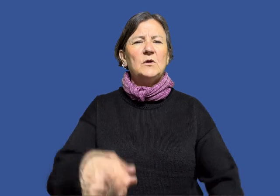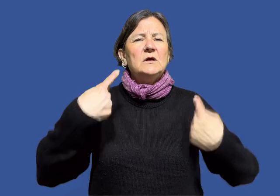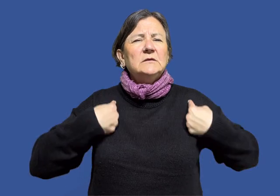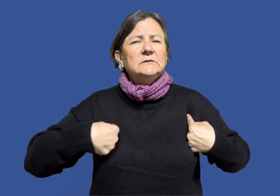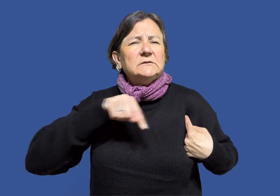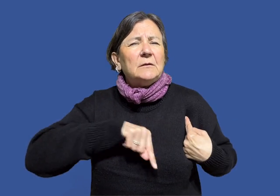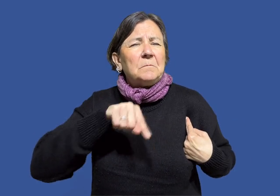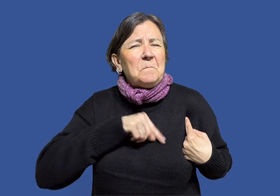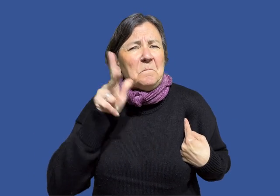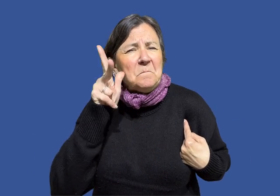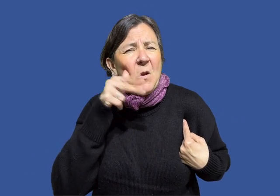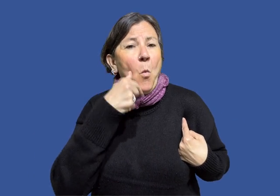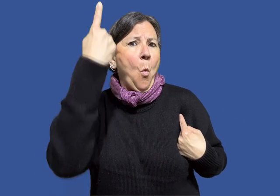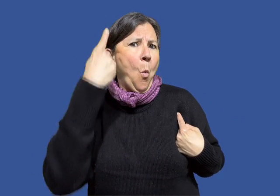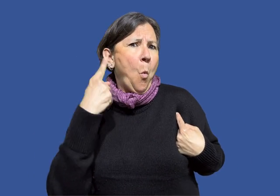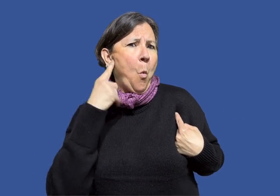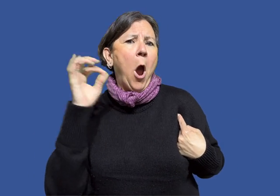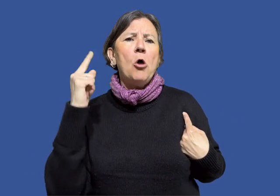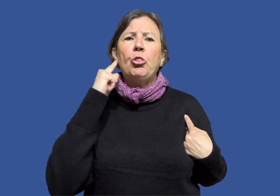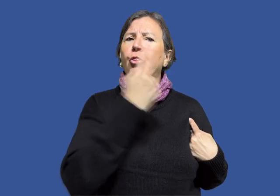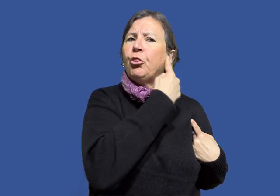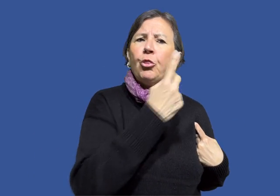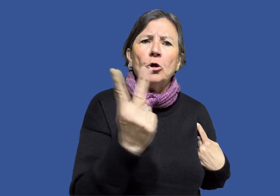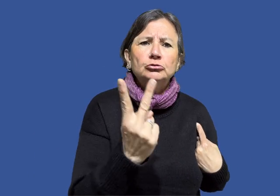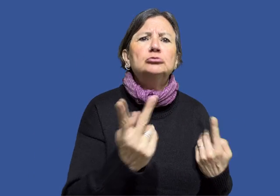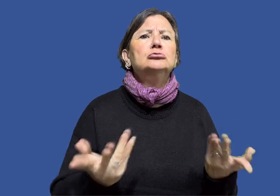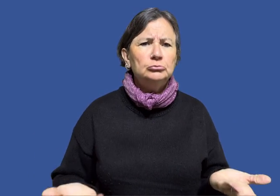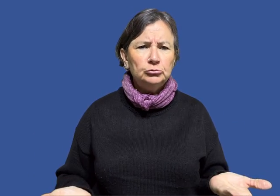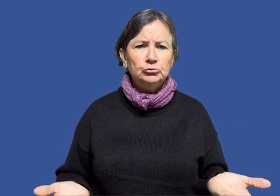Et fa mal una orella o totes dues?